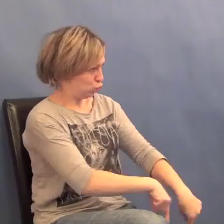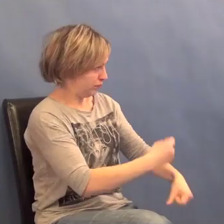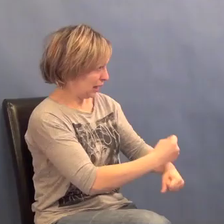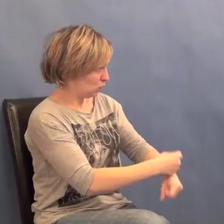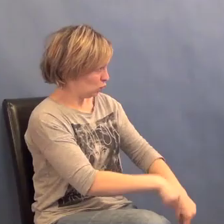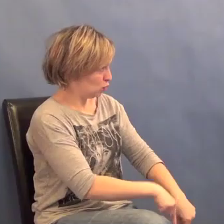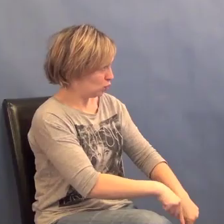To tutaj jest praca?